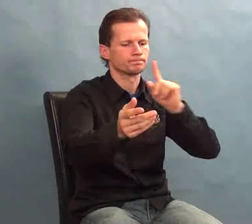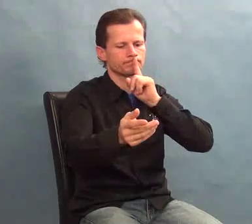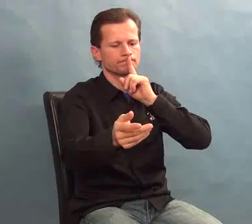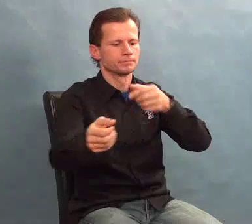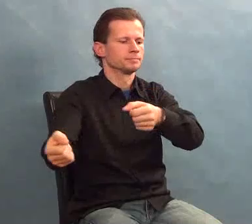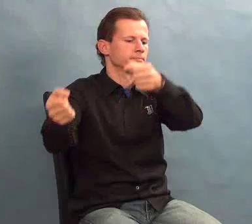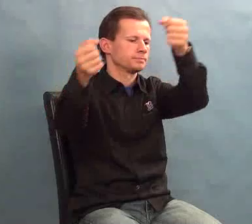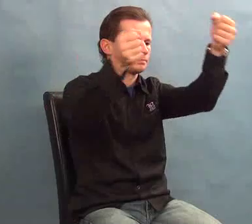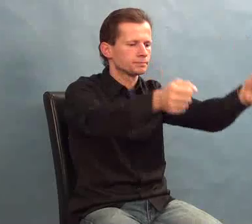Stawia kosz na rowerze.